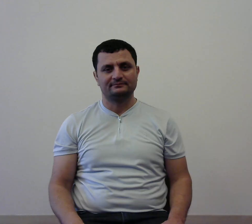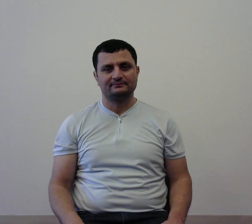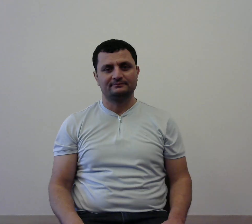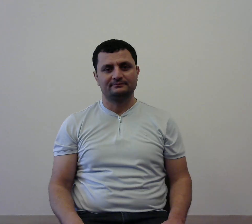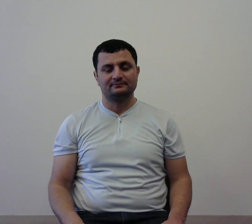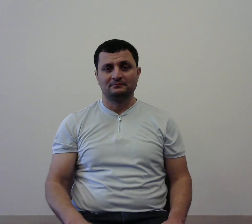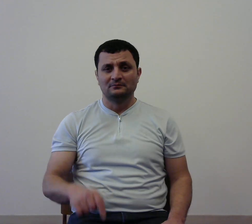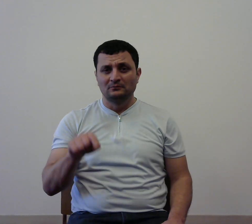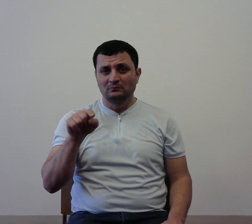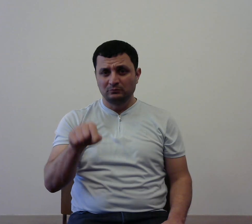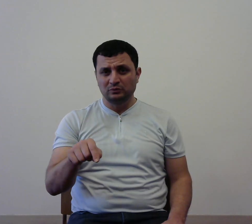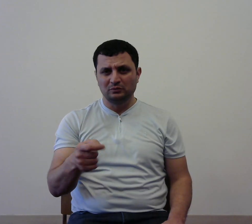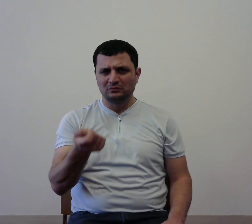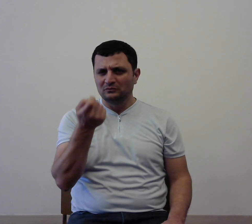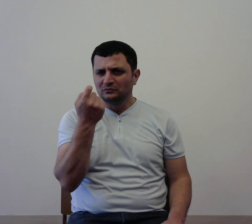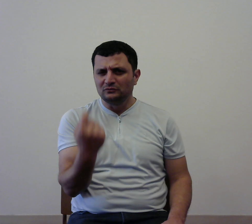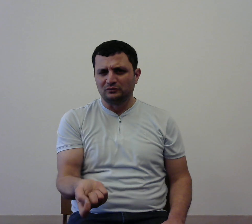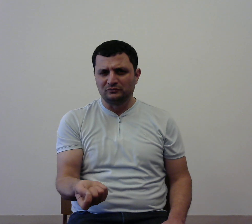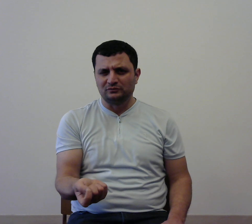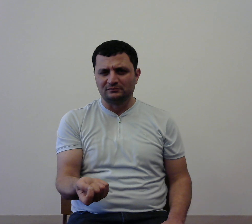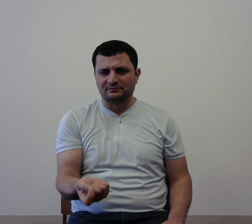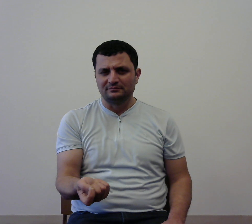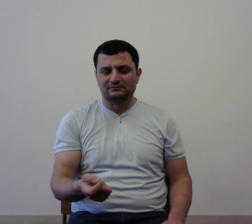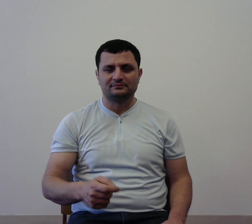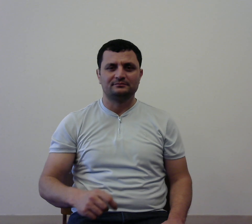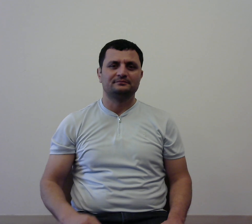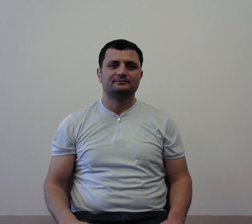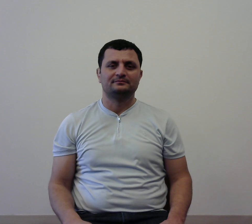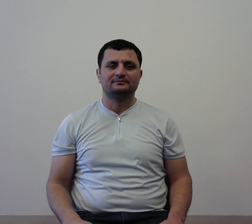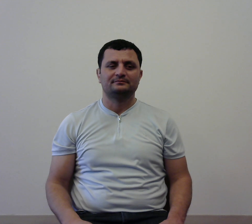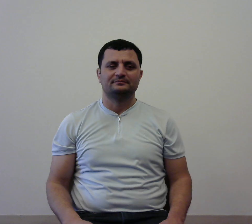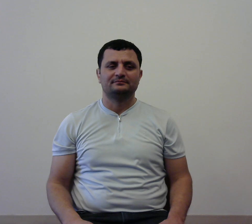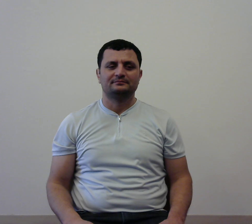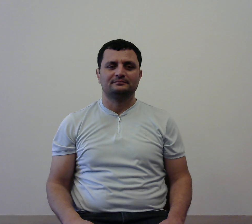Bu ucuzdur